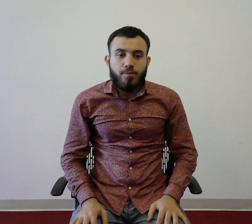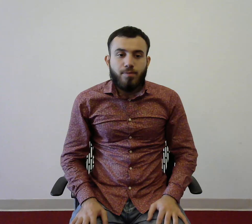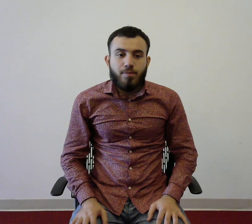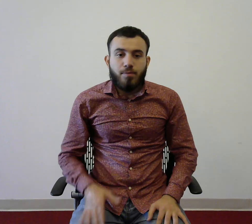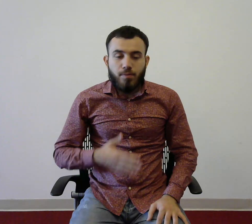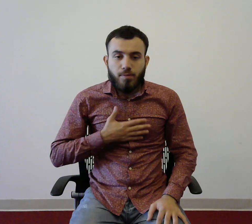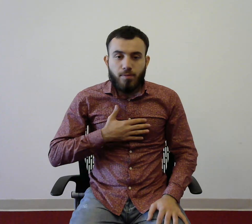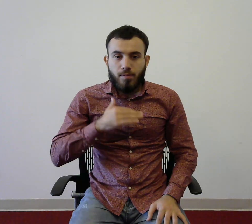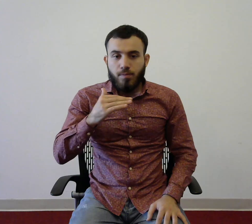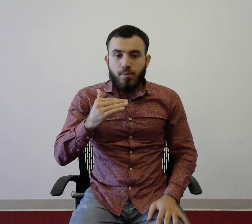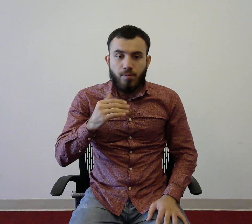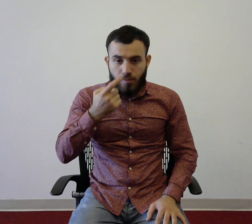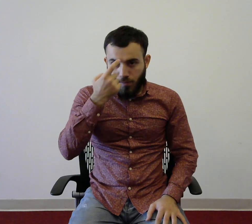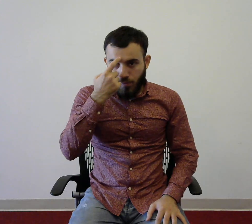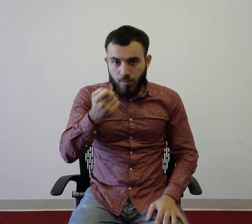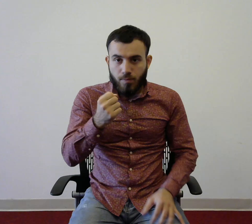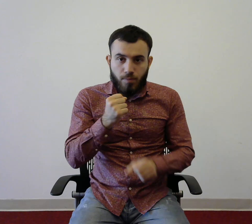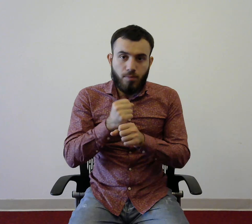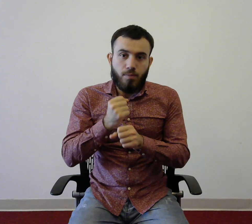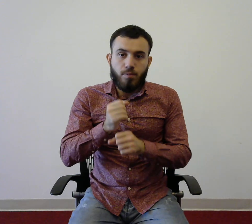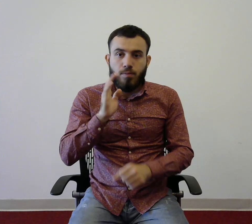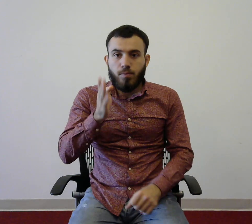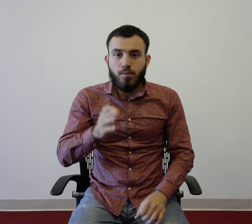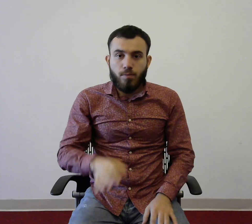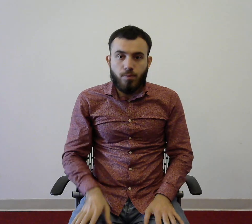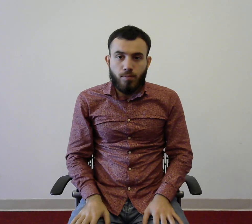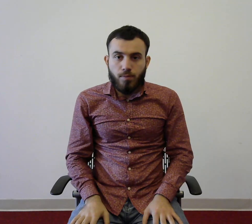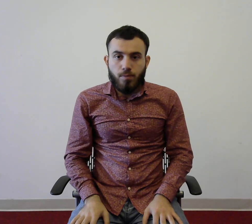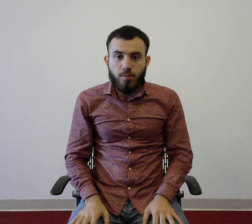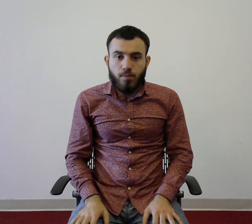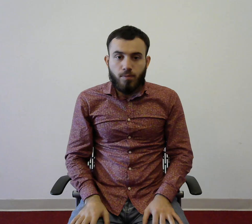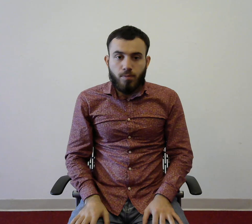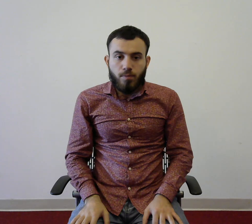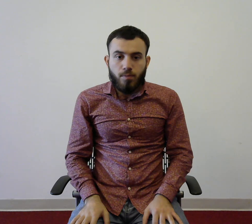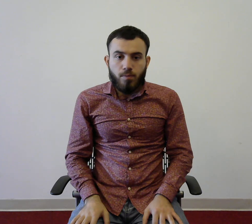Mən sizə xəbər edəcəyəm